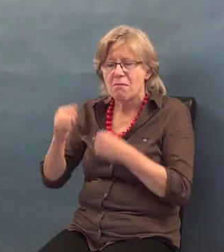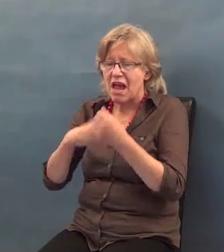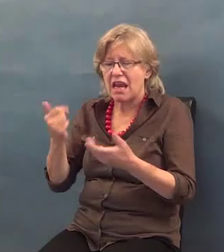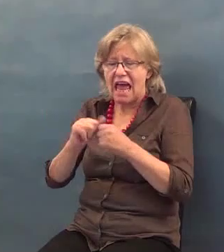Nie pracuję.